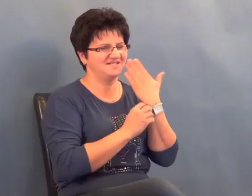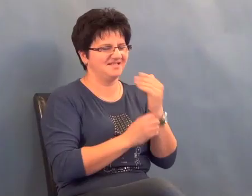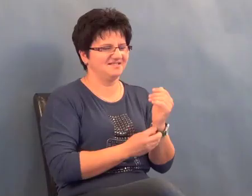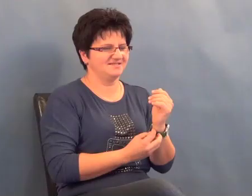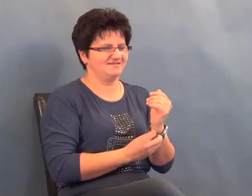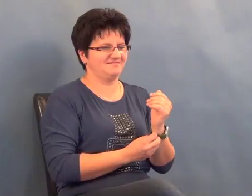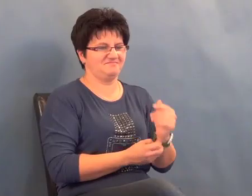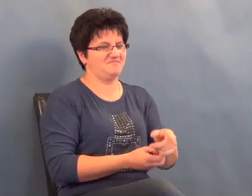Ja nie znam.